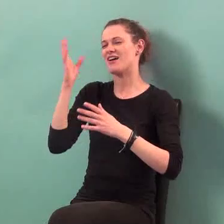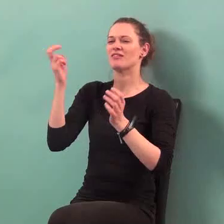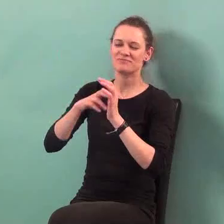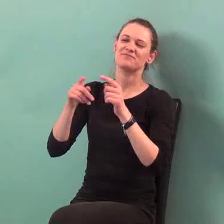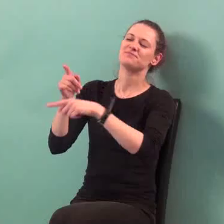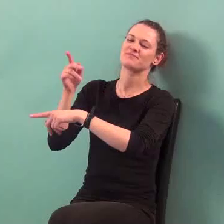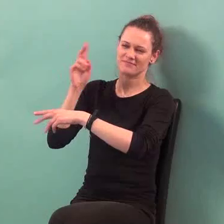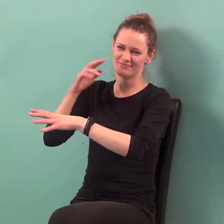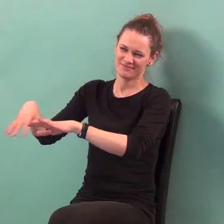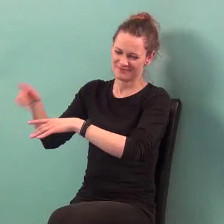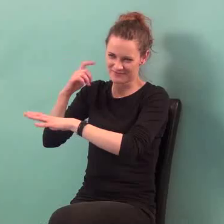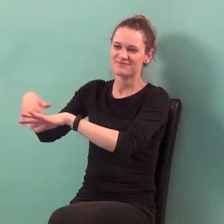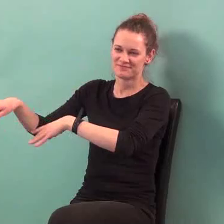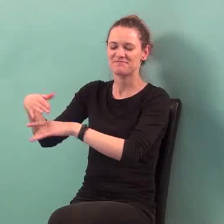Na dole, głusi i słyszący wstali i rozmawiają.